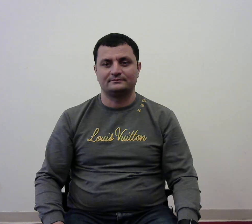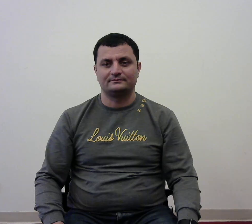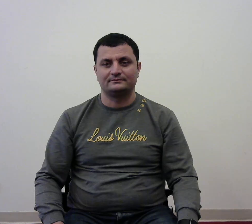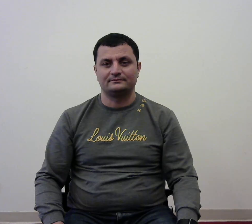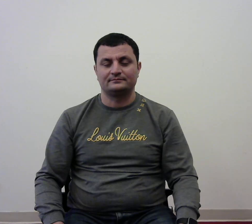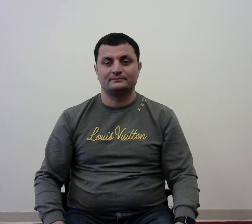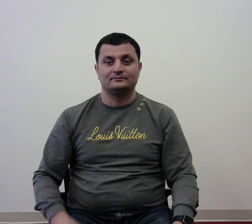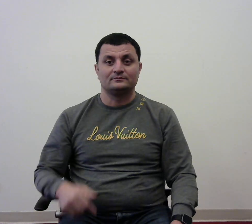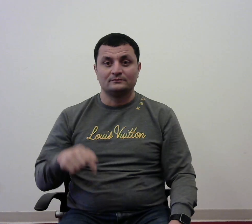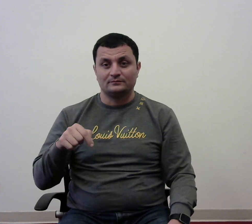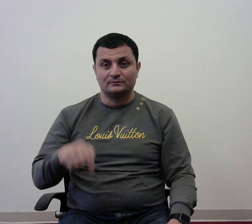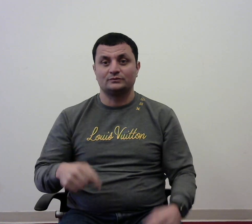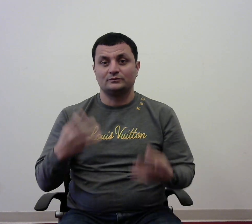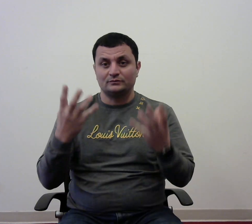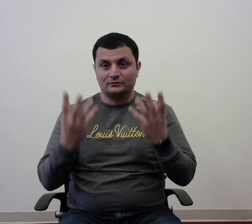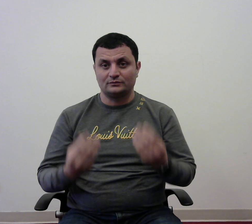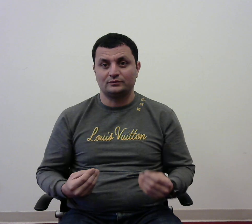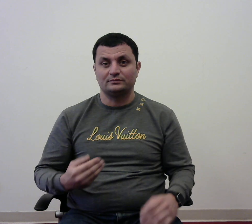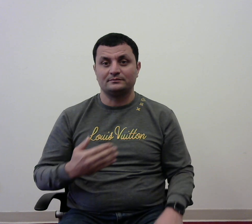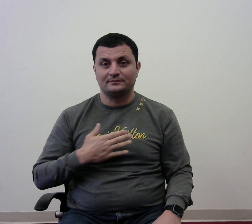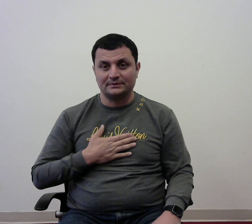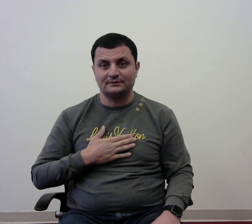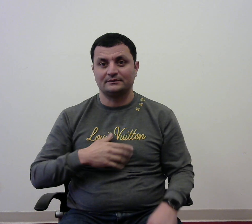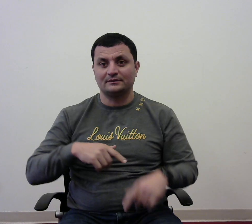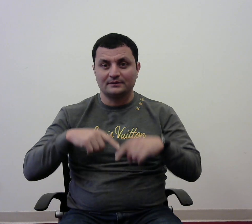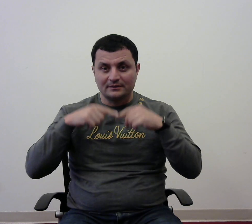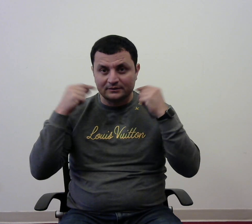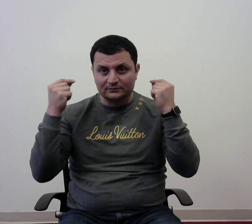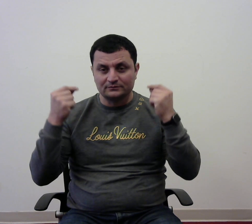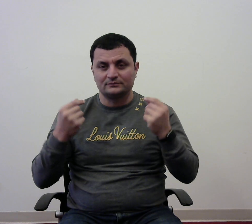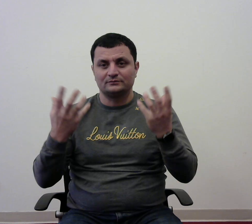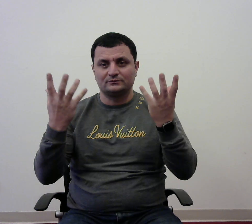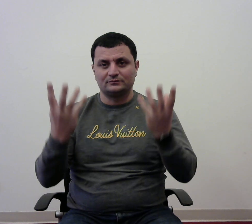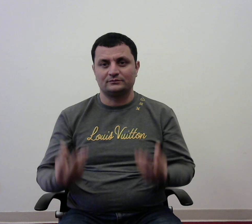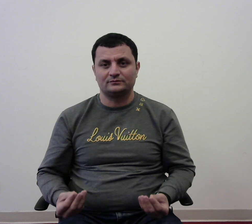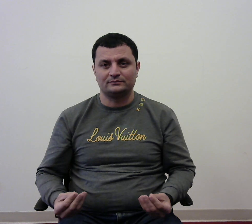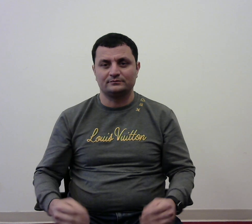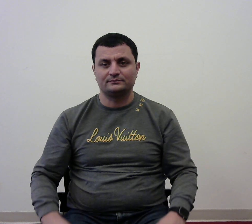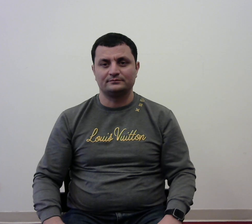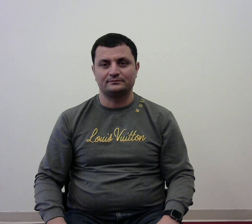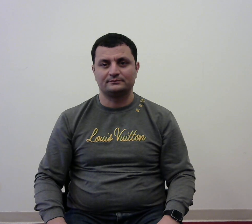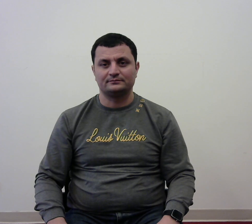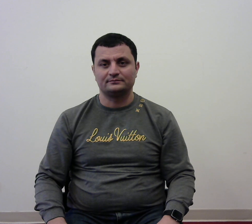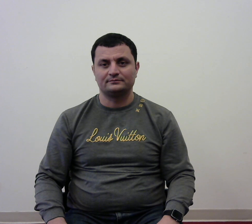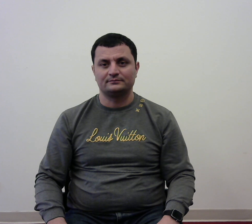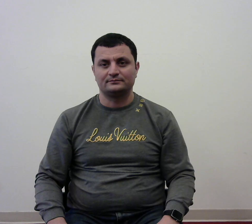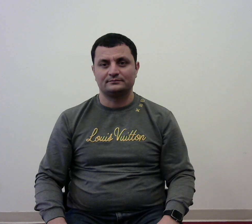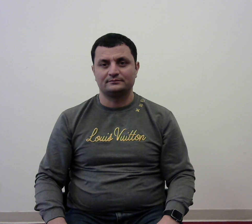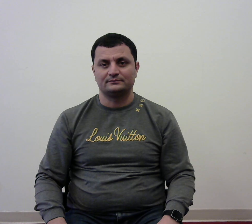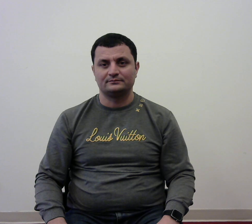Bu gün mənim ad günümdür